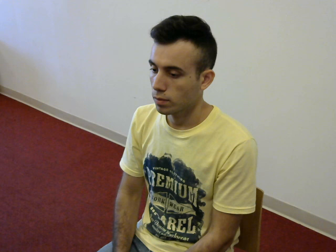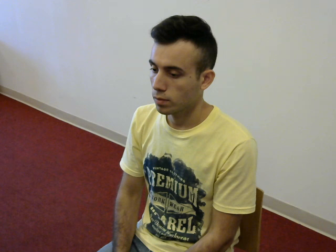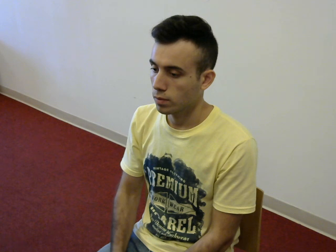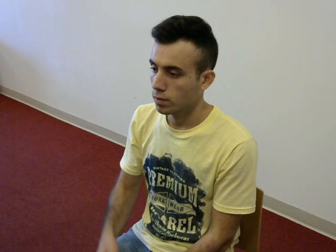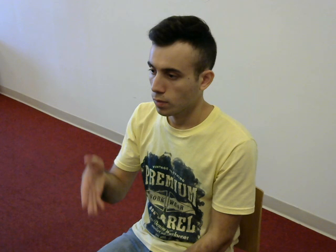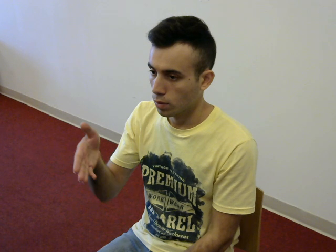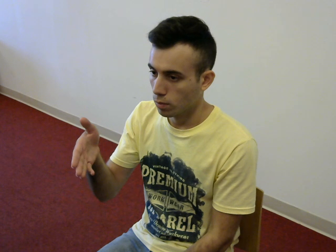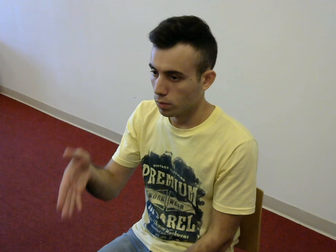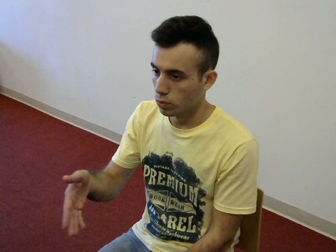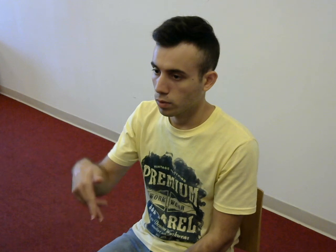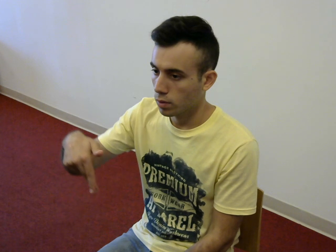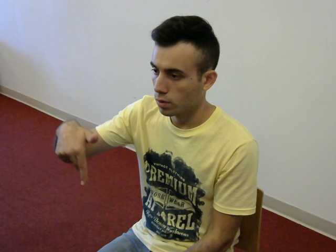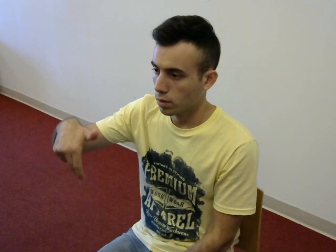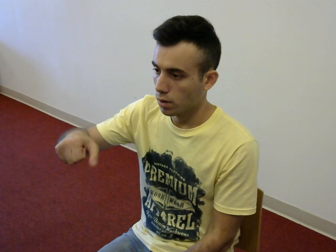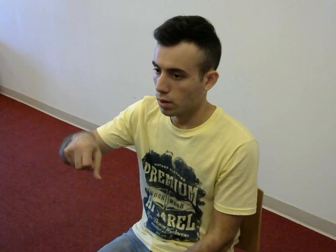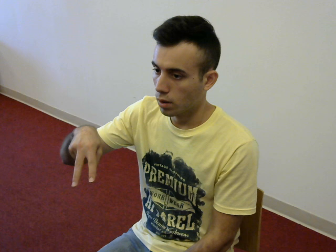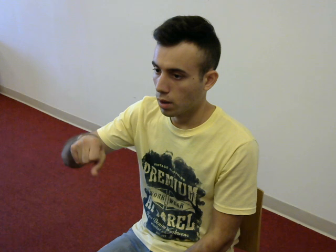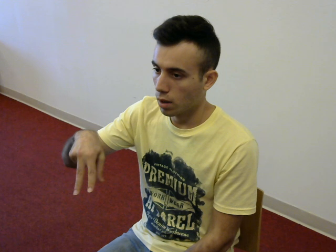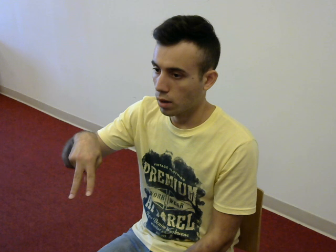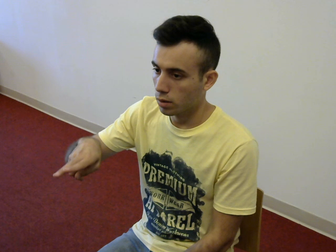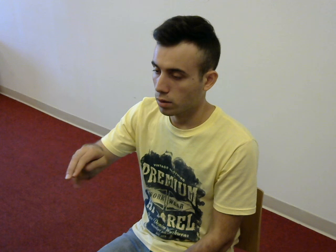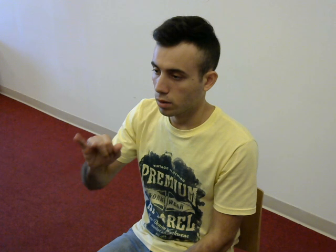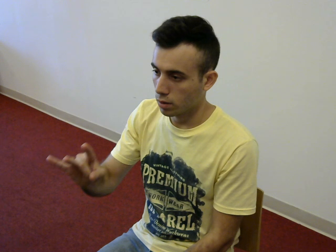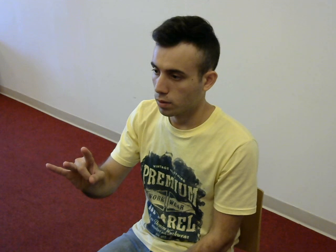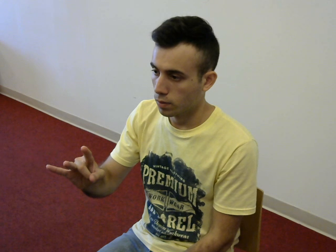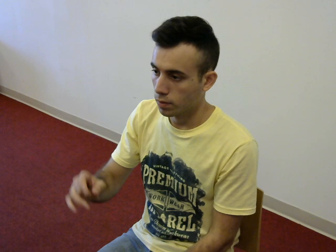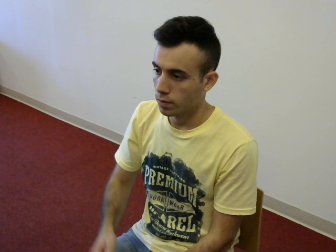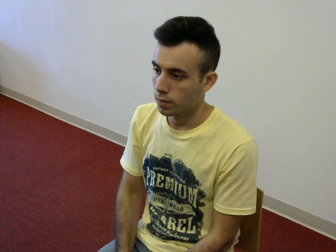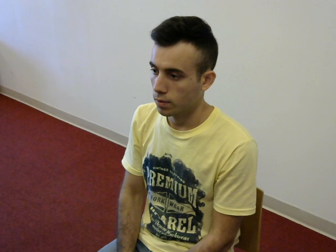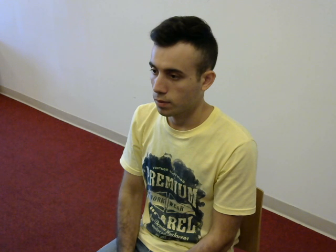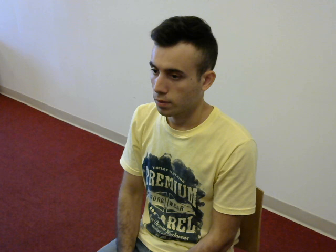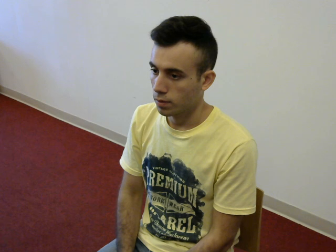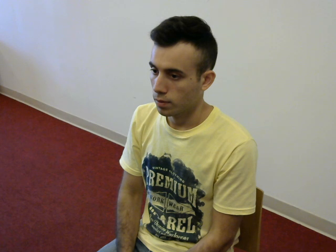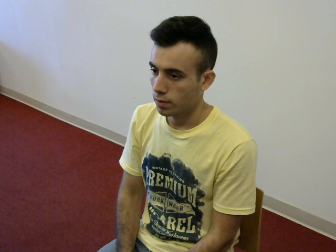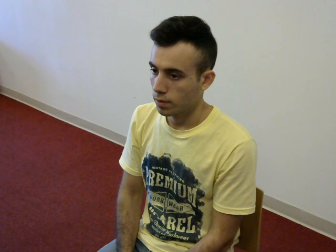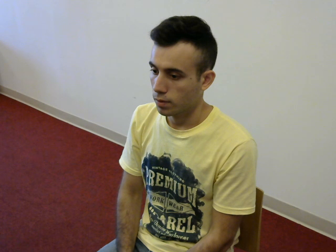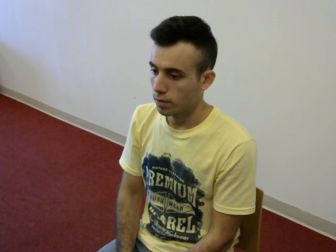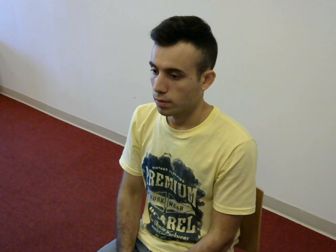Bu halaldır?